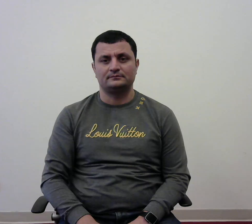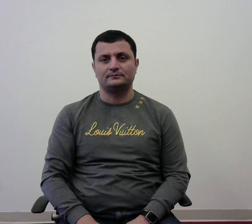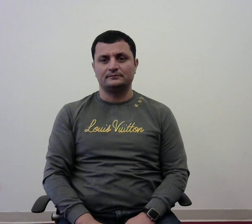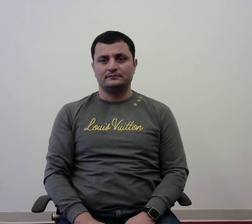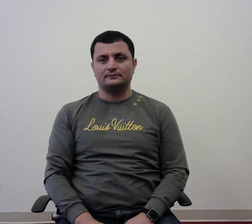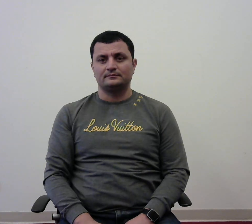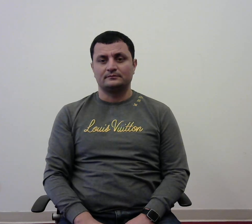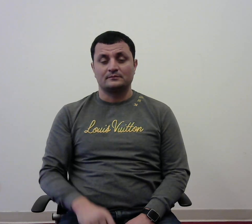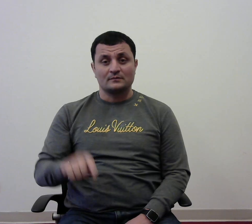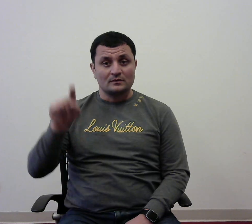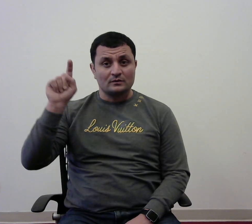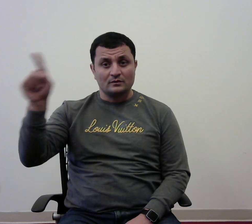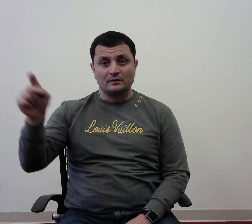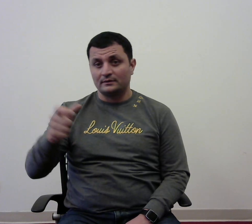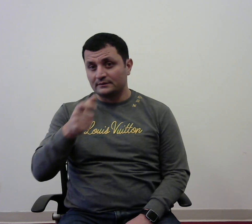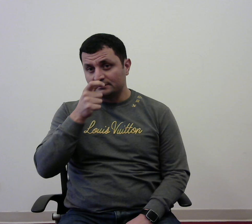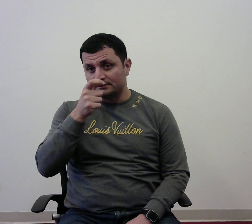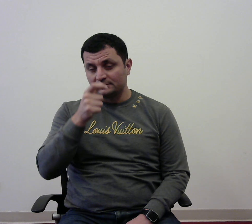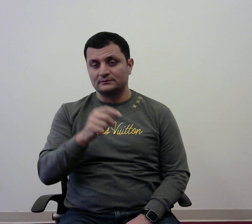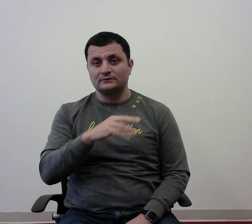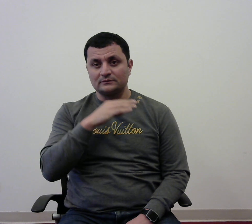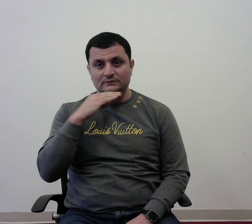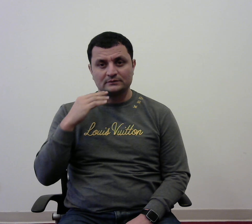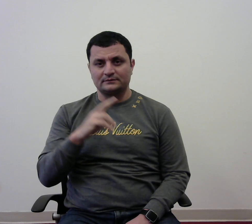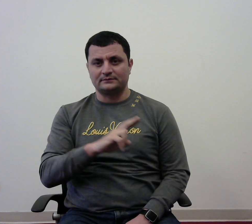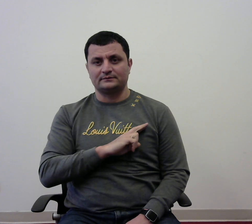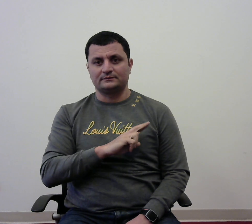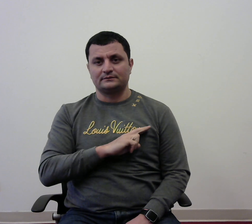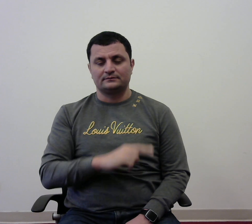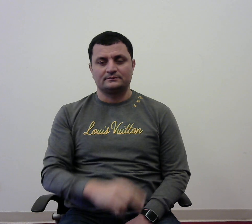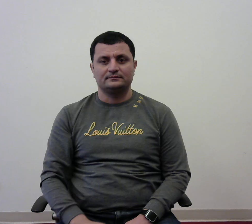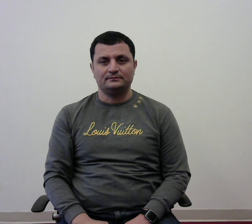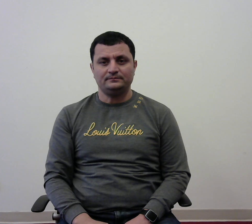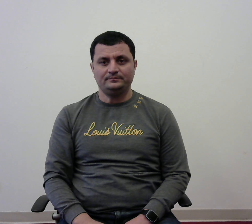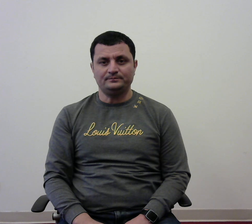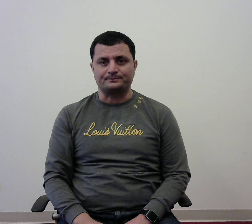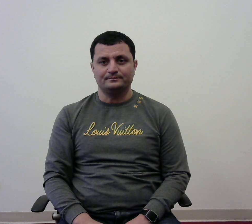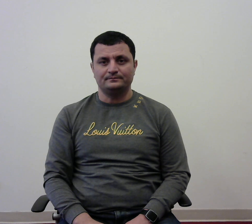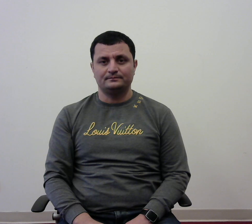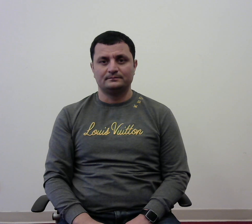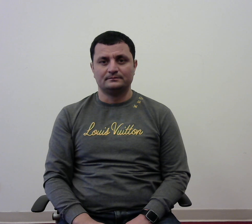O itləri çox sevir